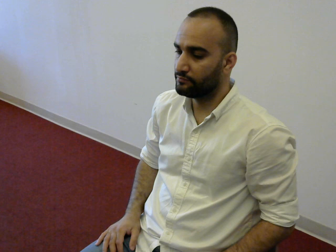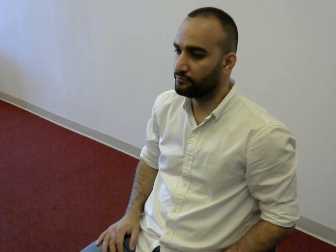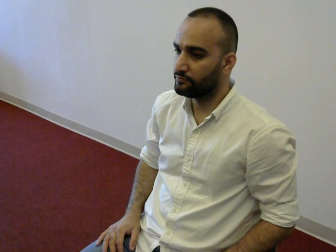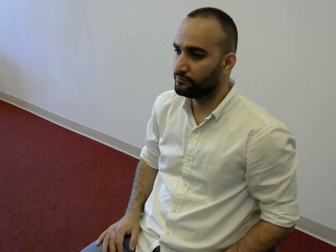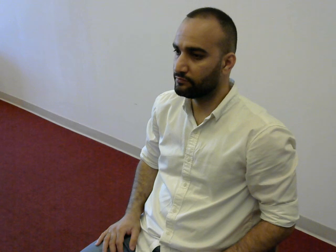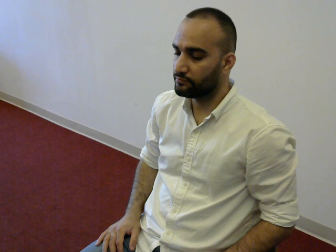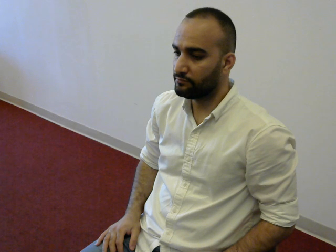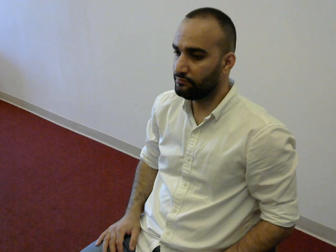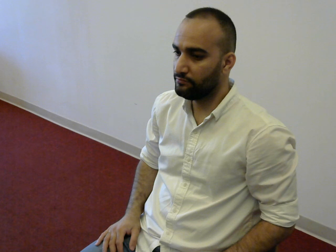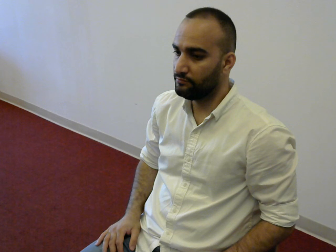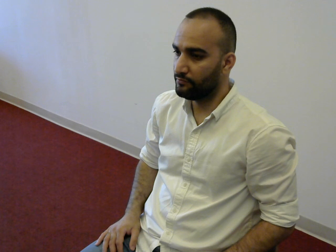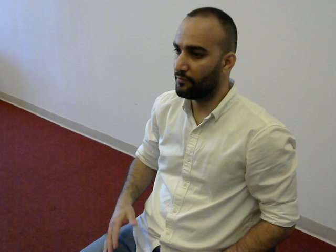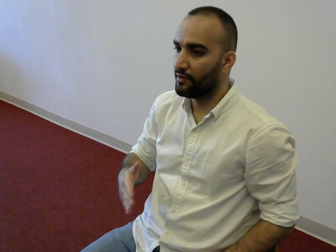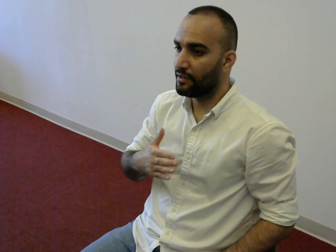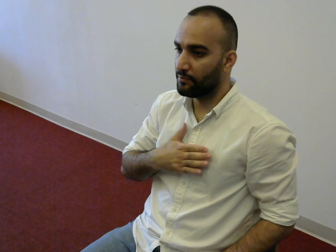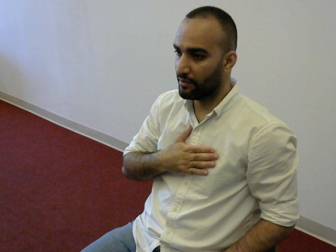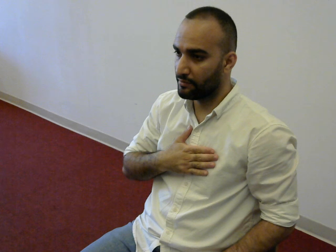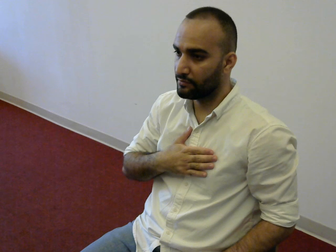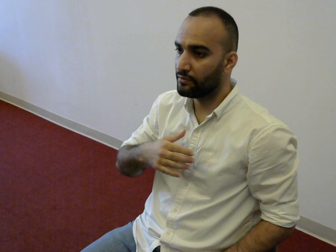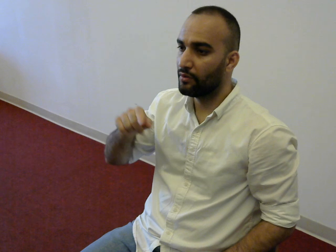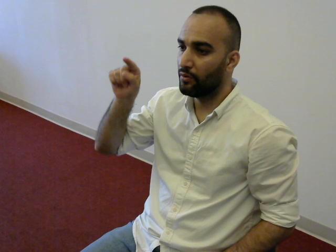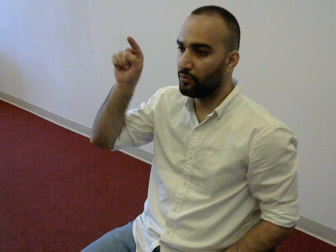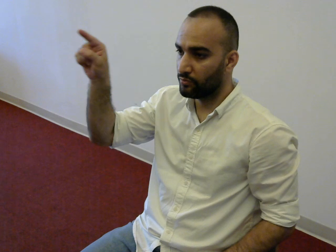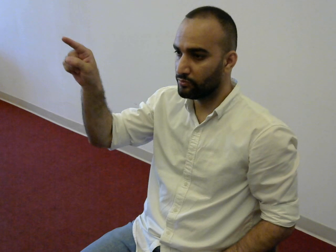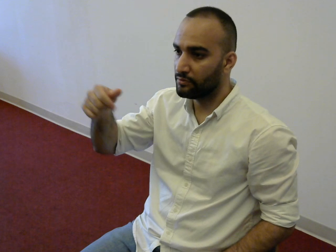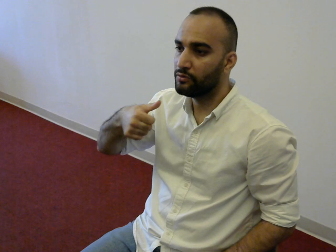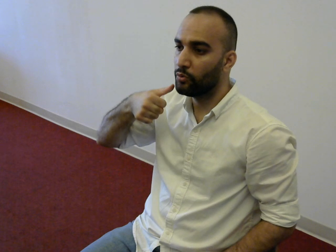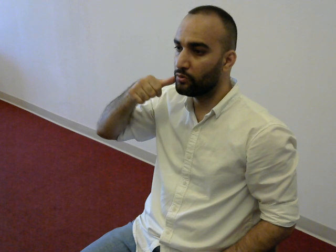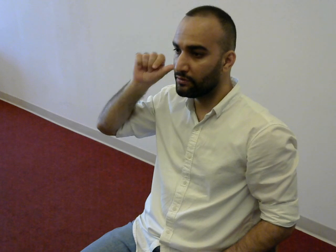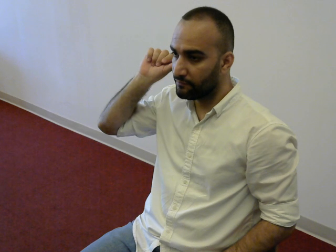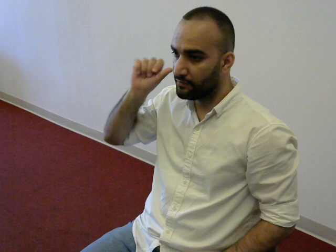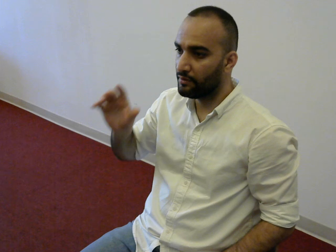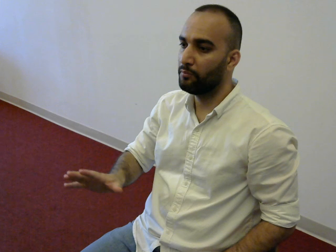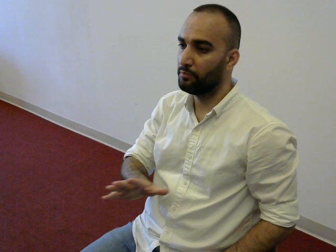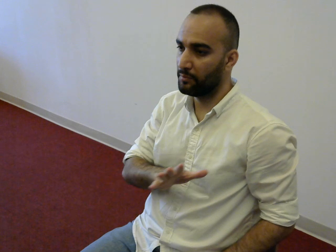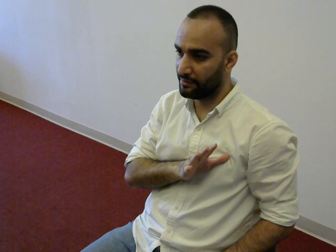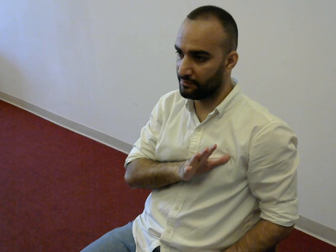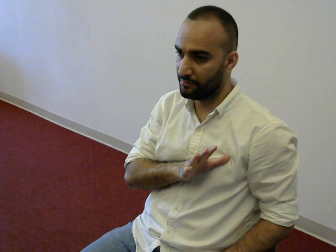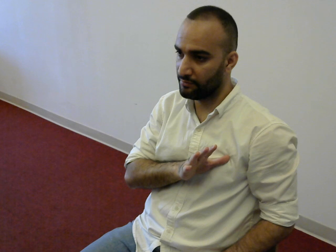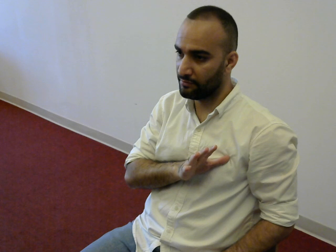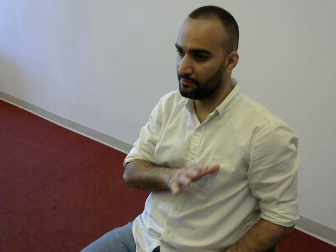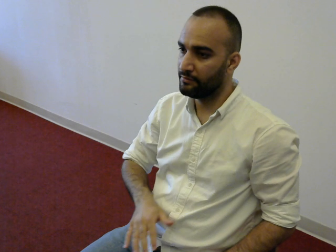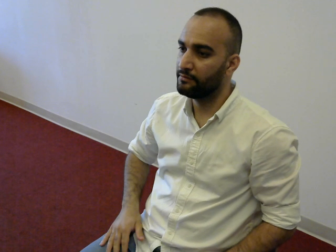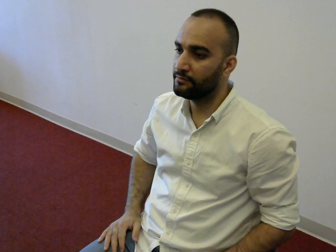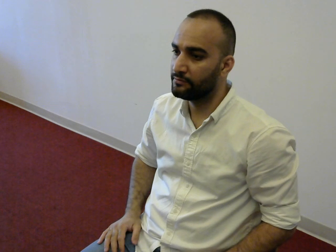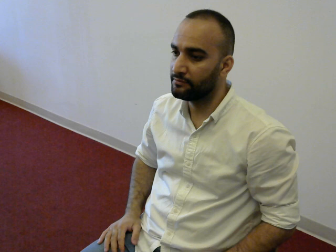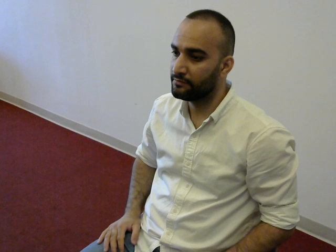Mən orda dünən olmuşam